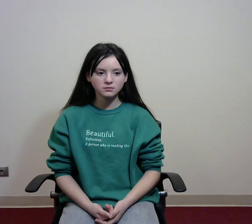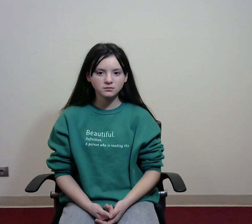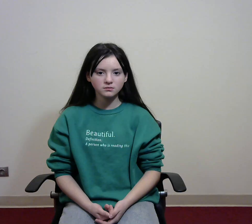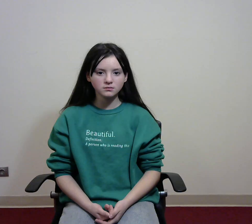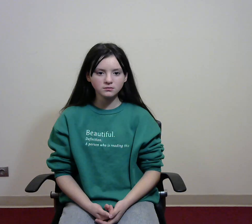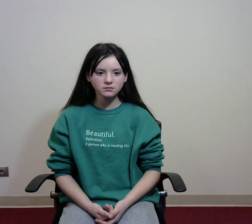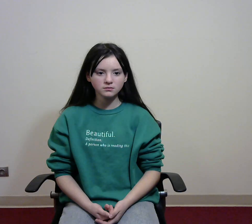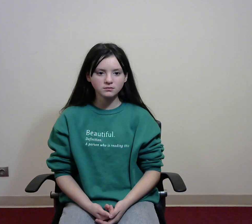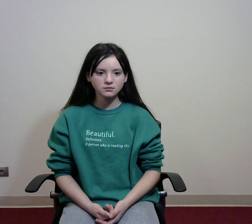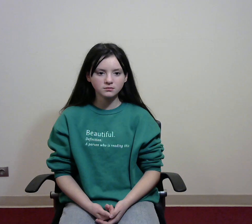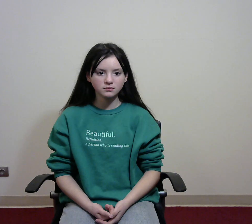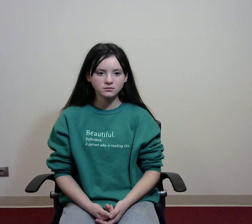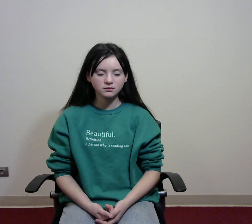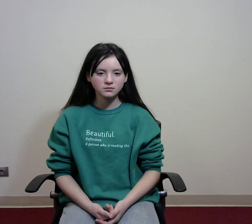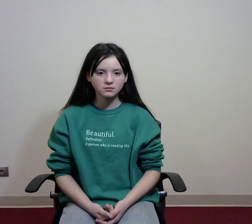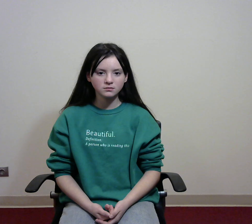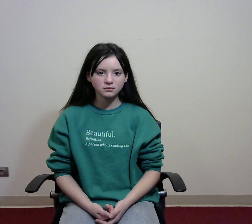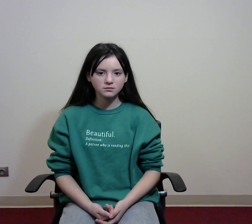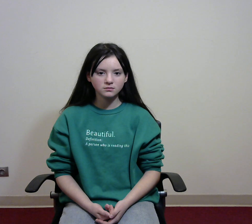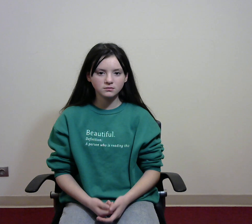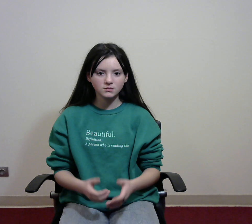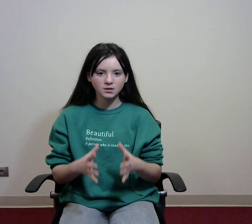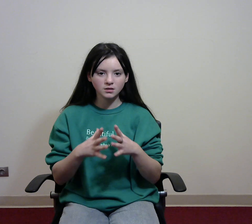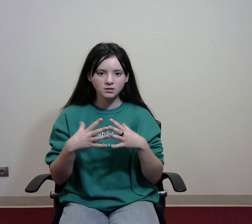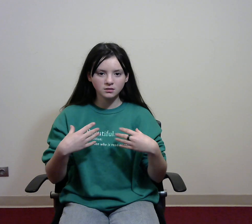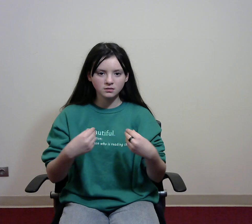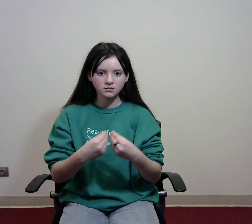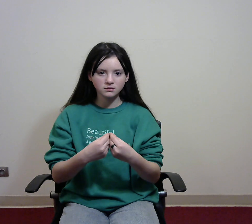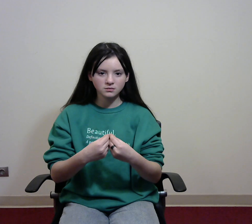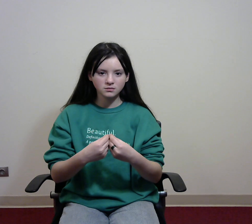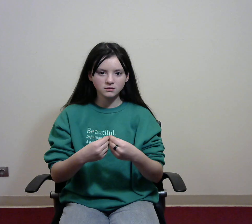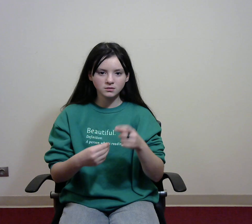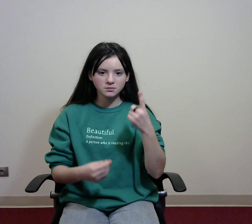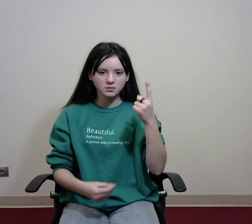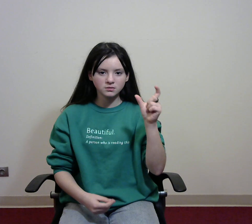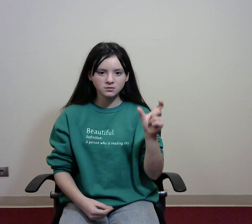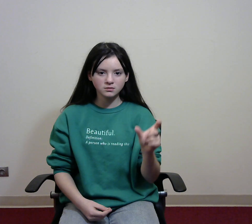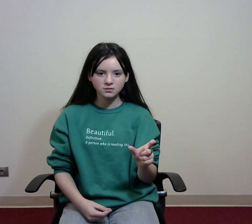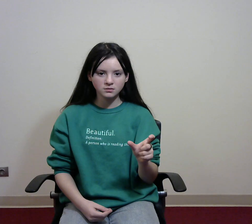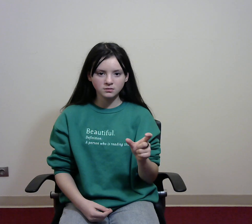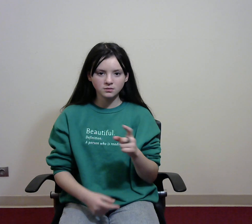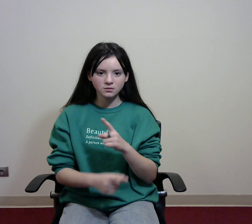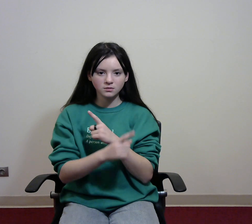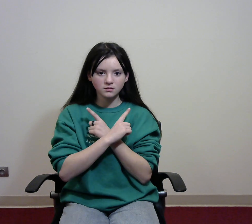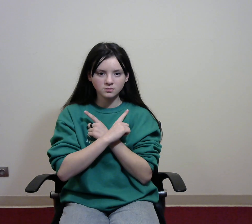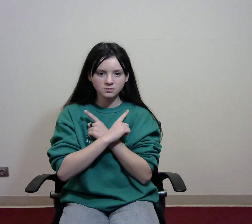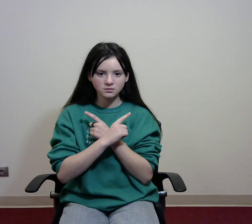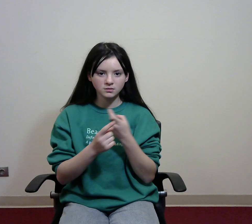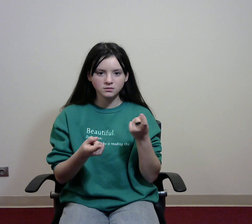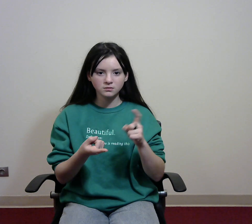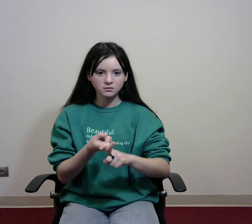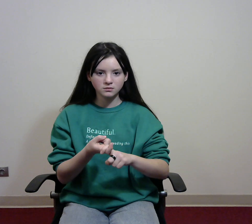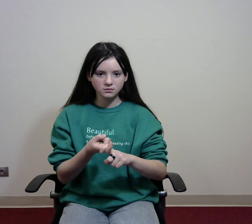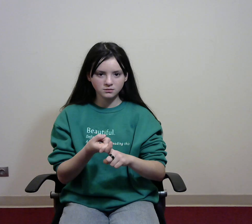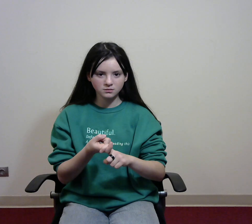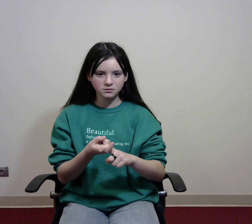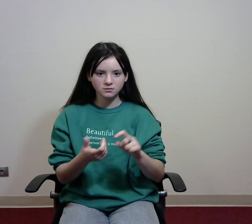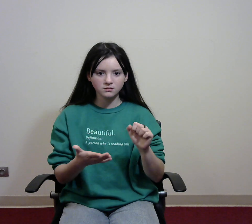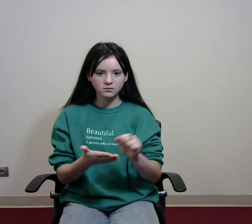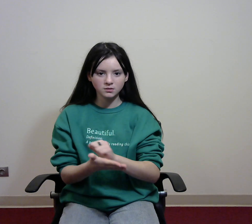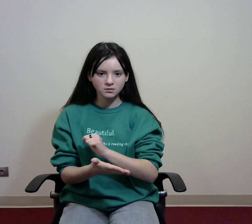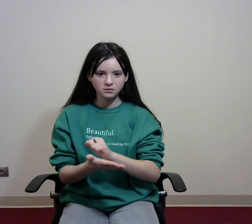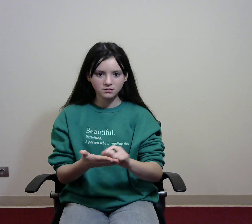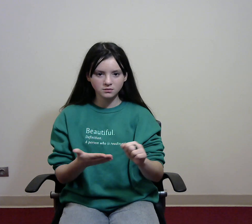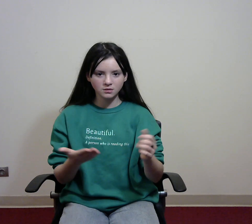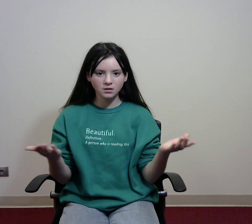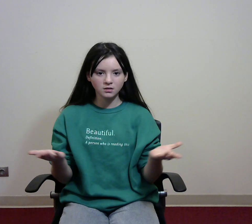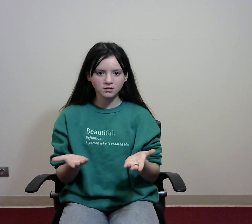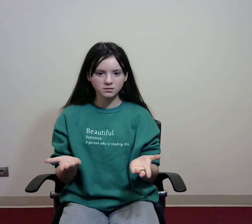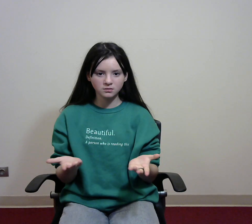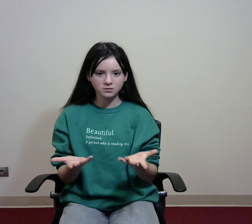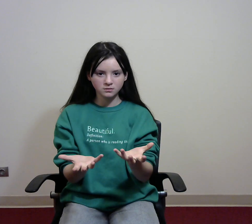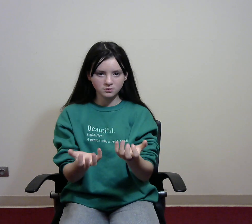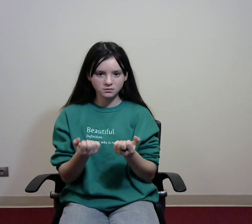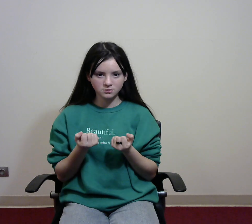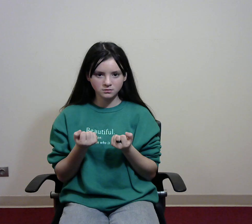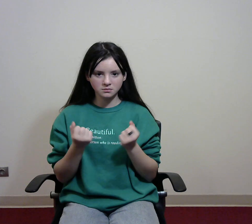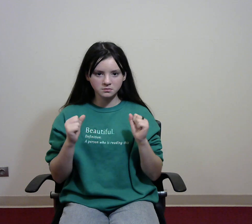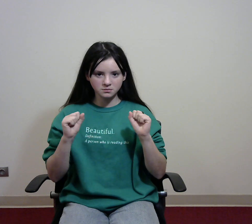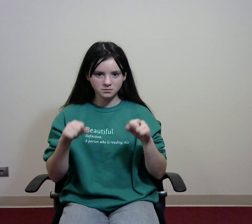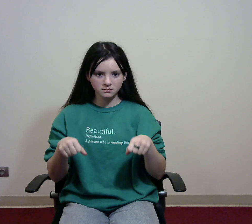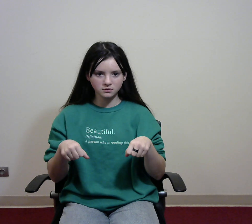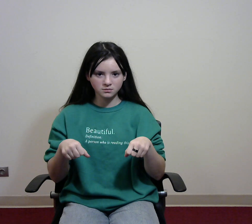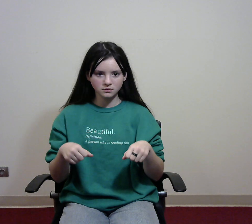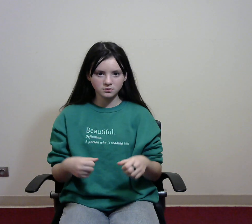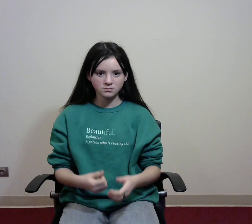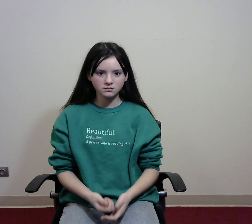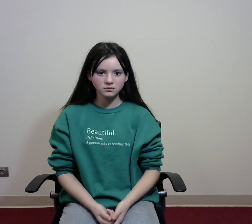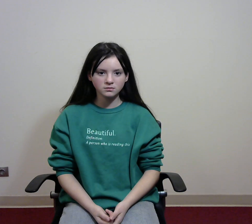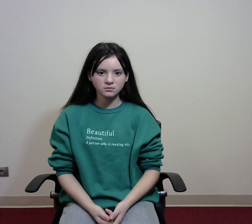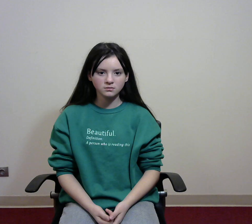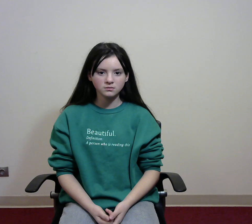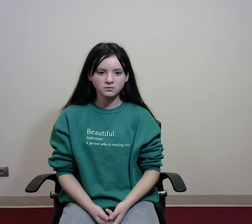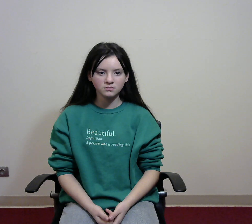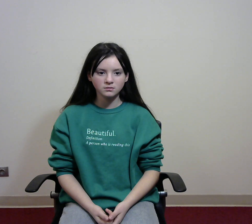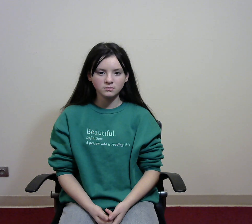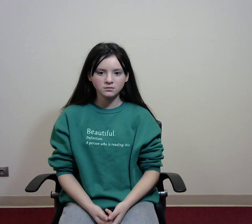Ailədən bir şəxsin ölməsi ilə bağlı sənəd necə almaq olar?